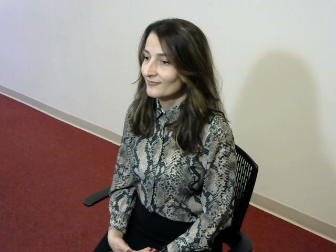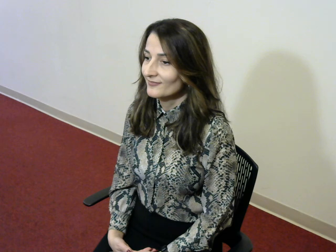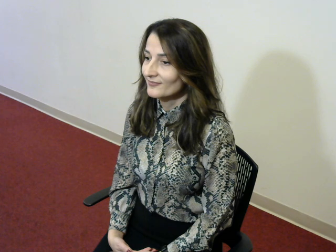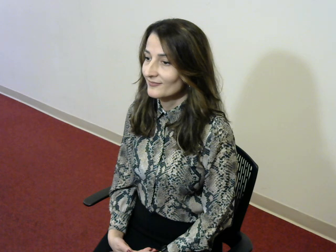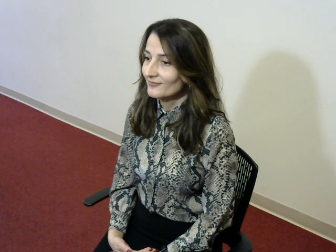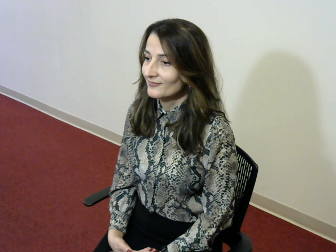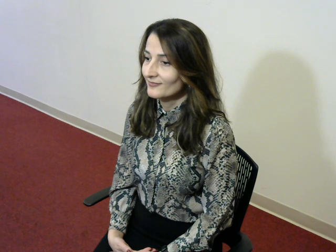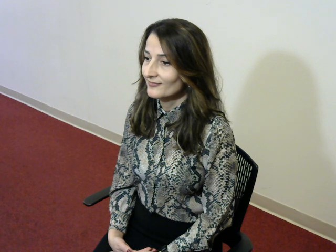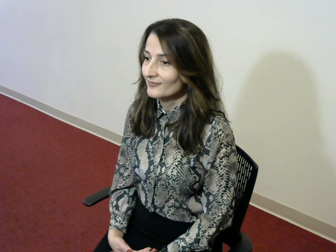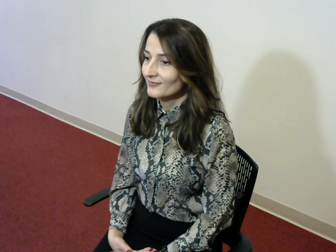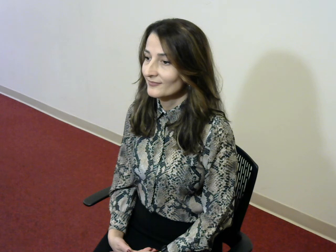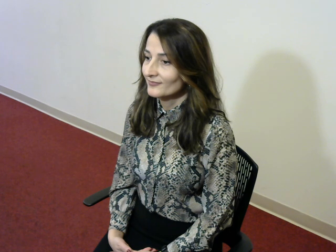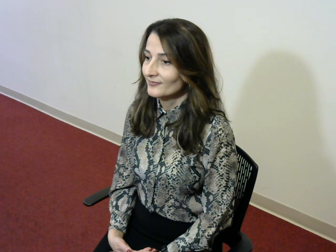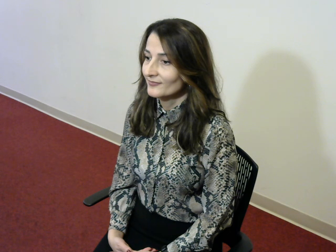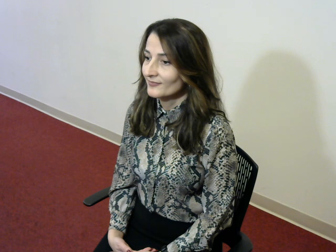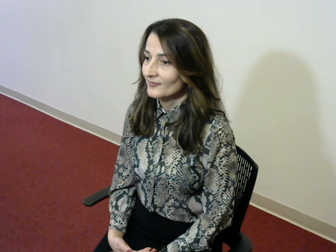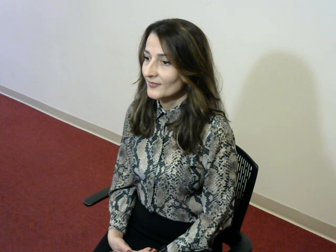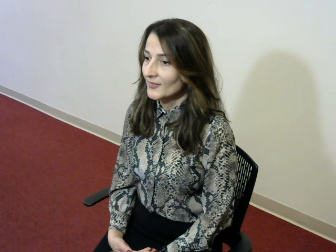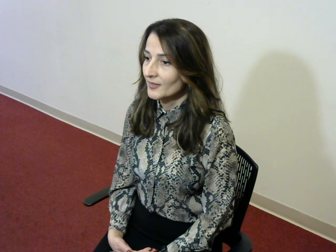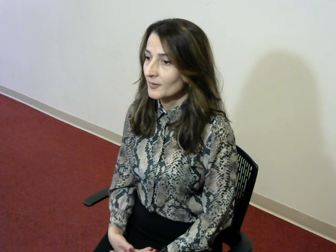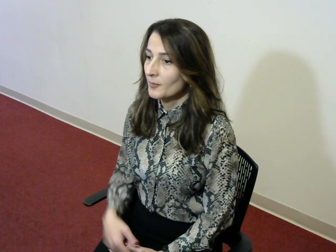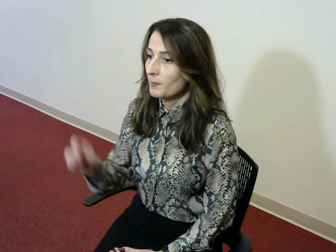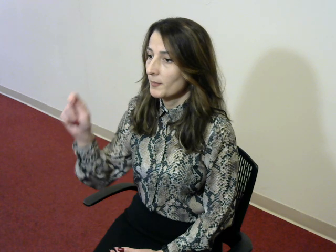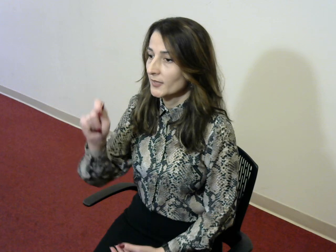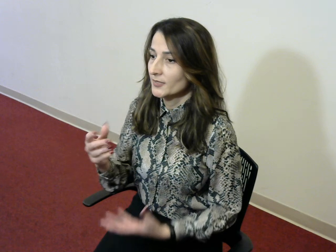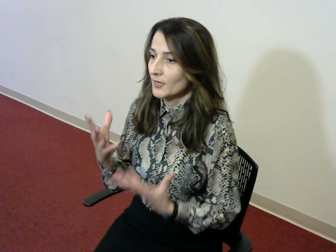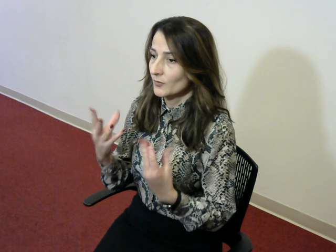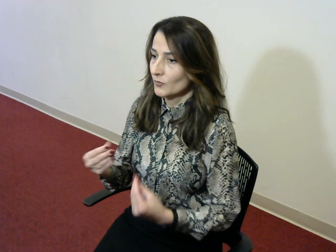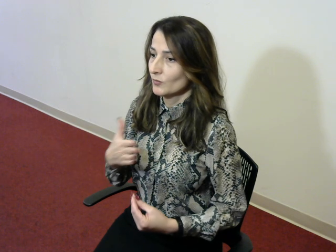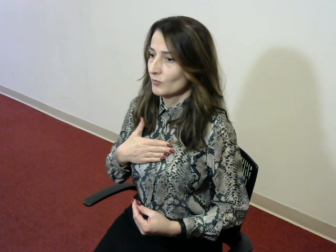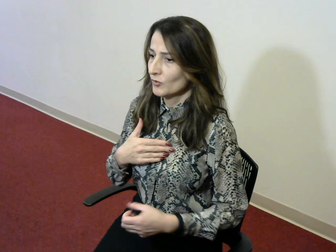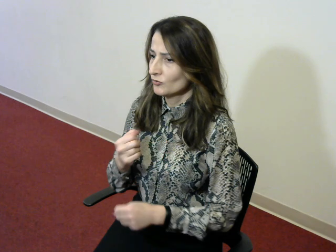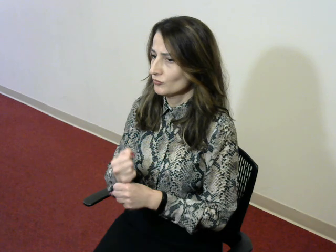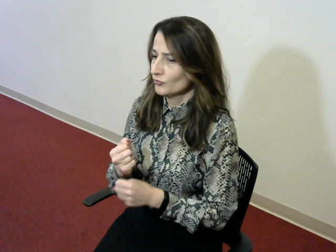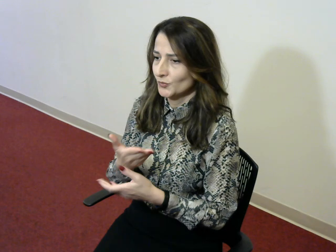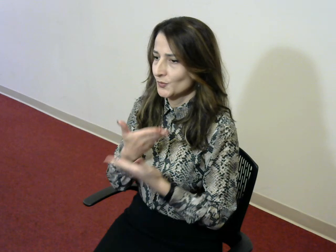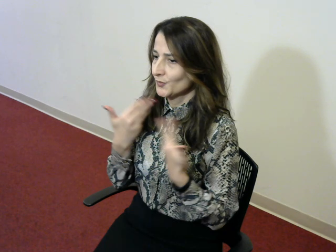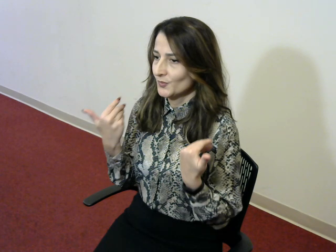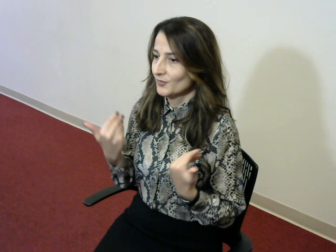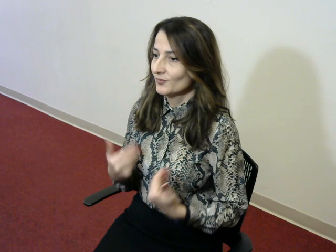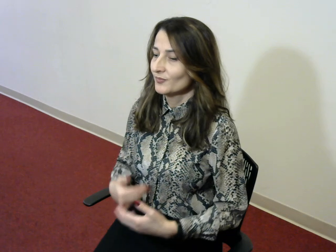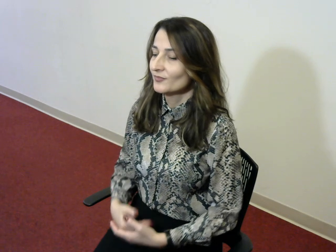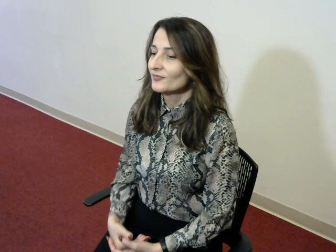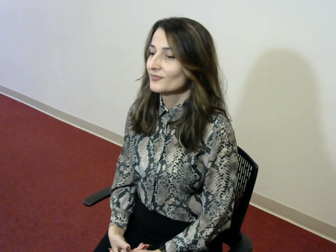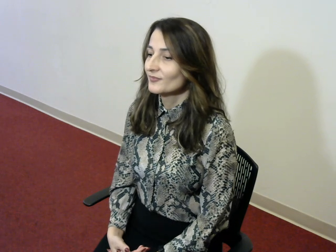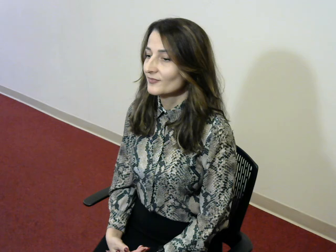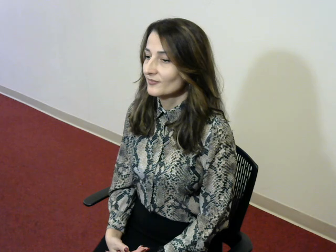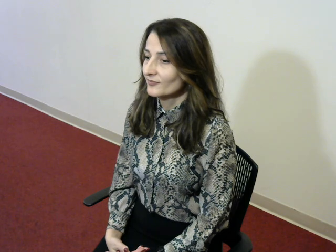Bazar günü mənim işim yoxdur